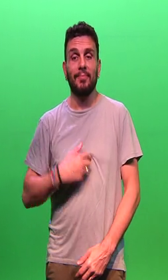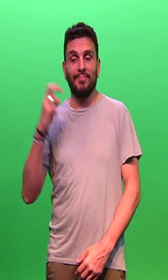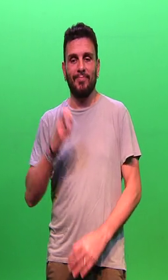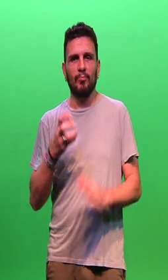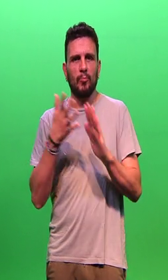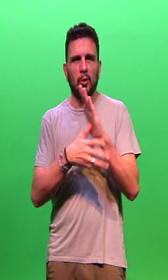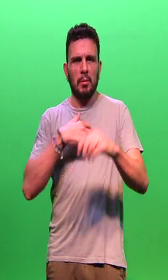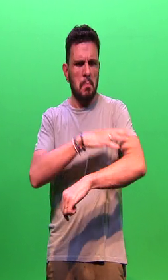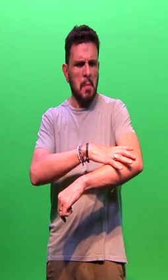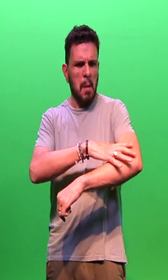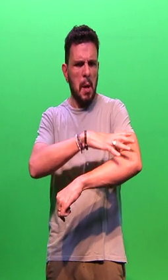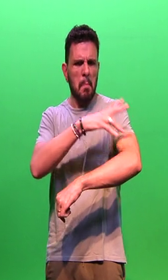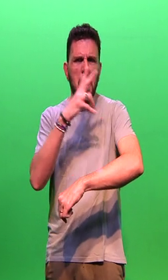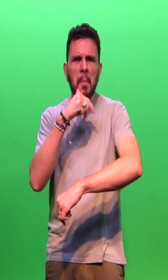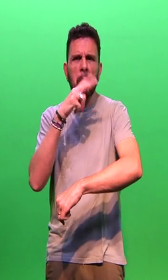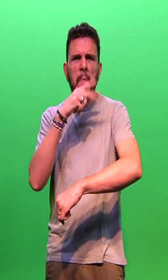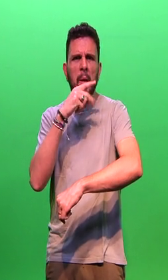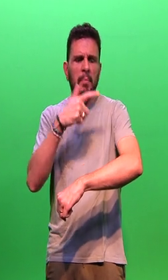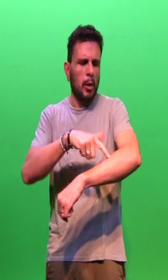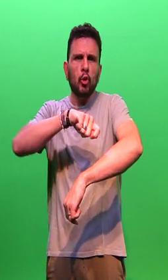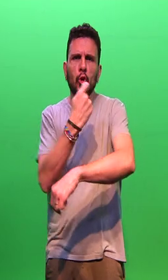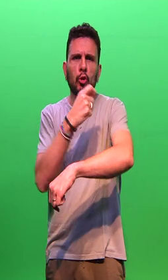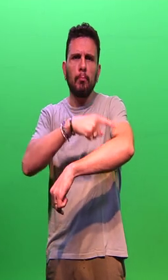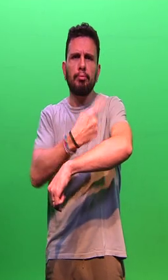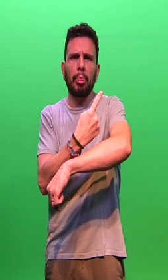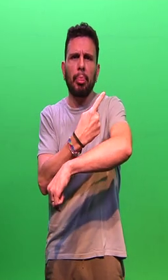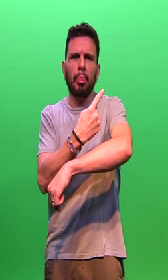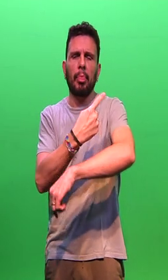Vinc perquè tinc el braç inflat, em fa molt mal i tinc l'os trencat.